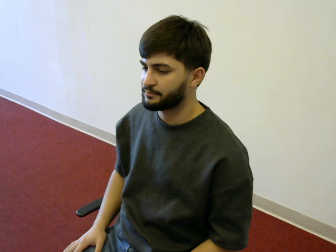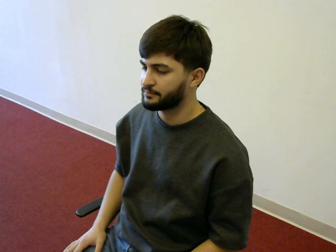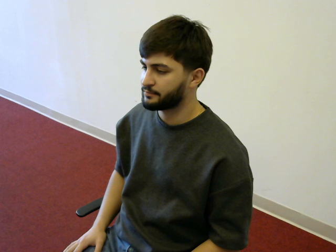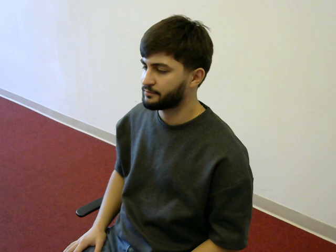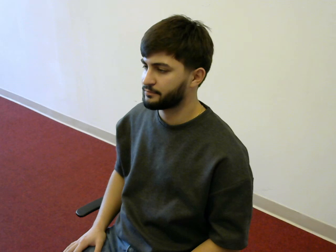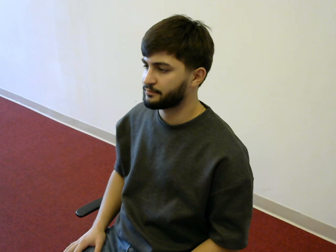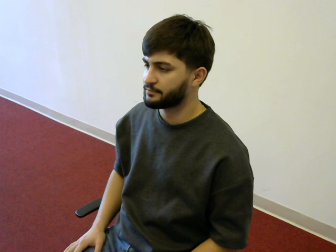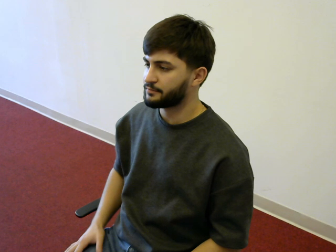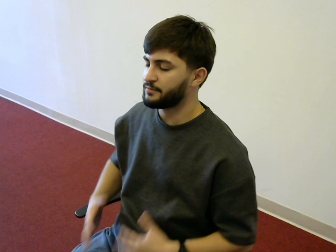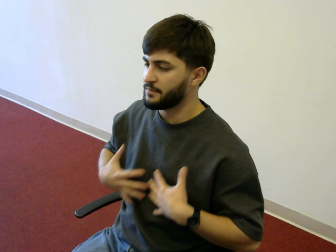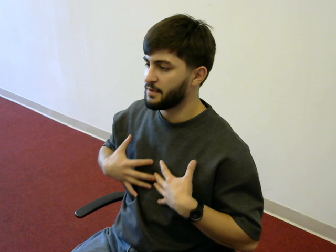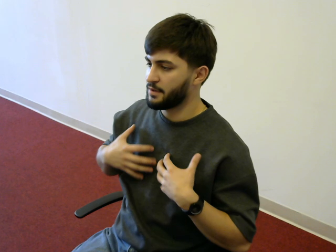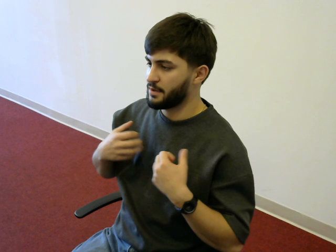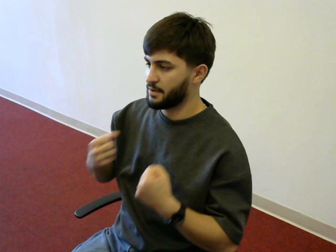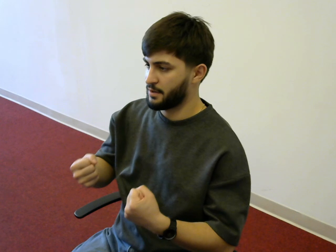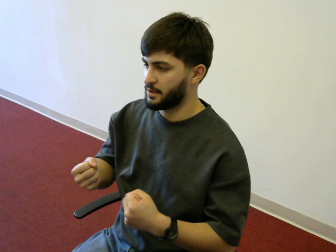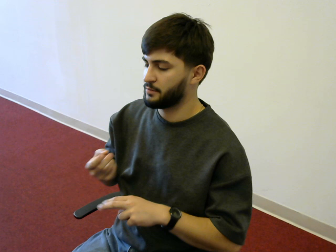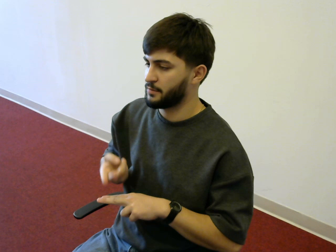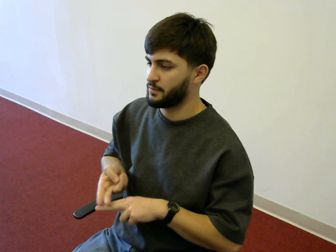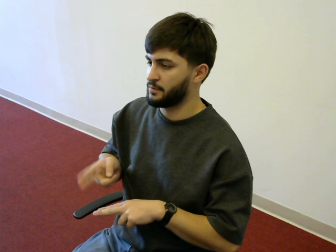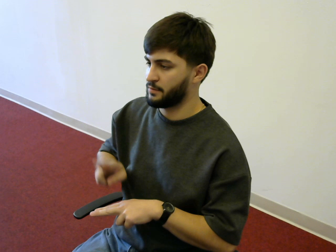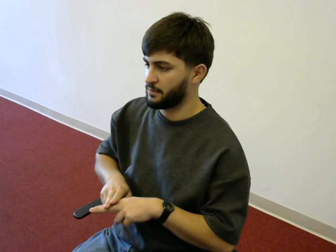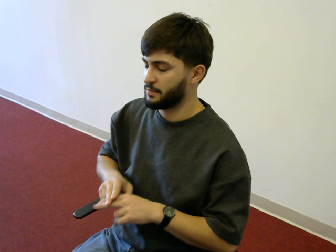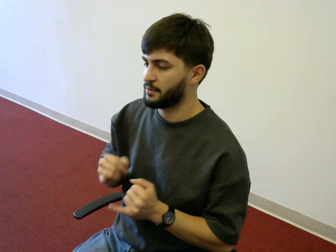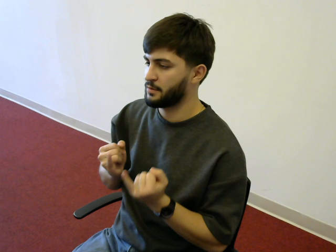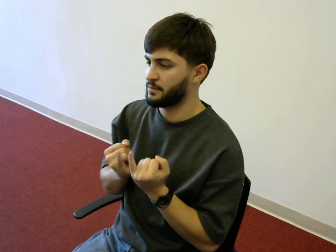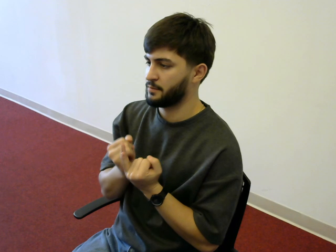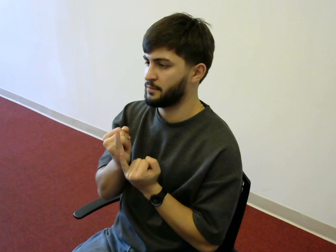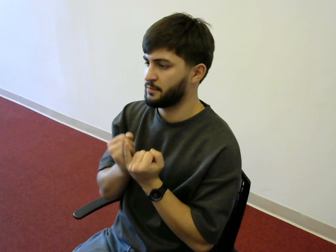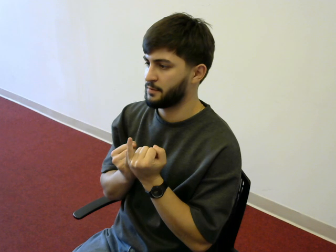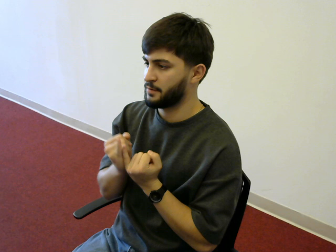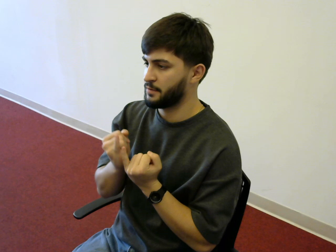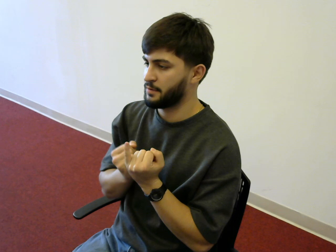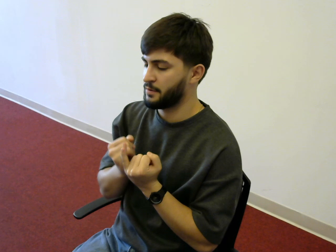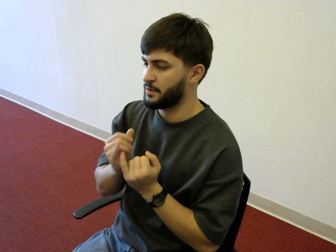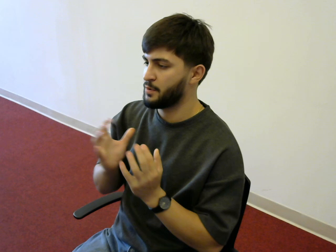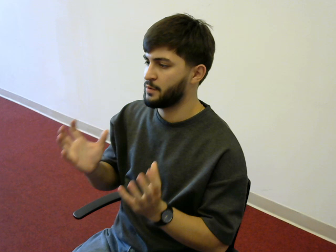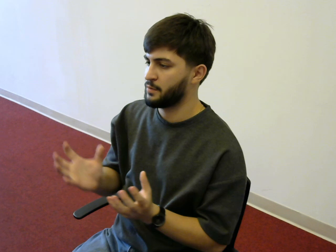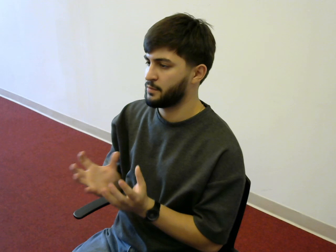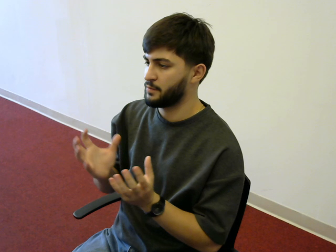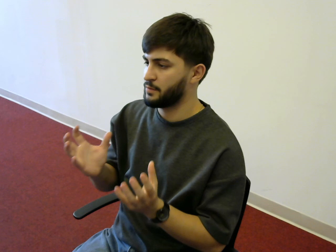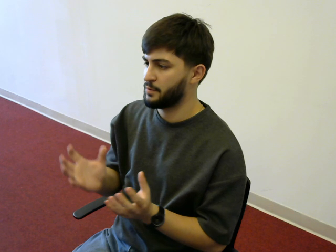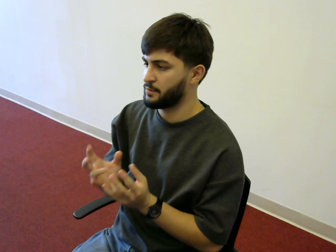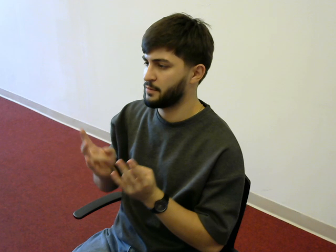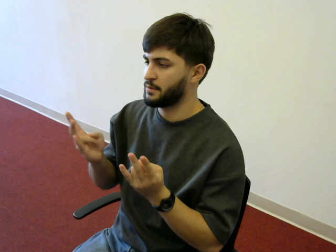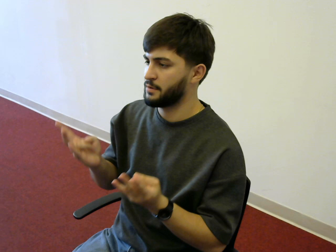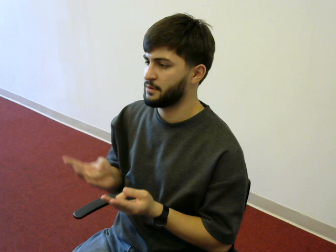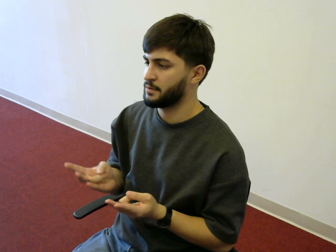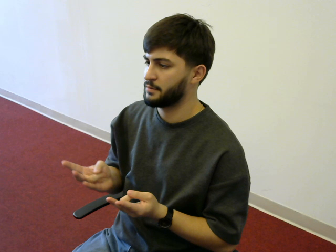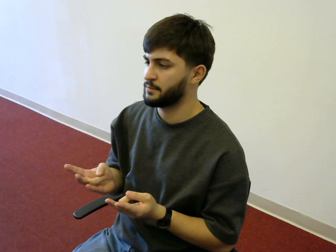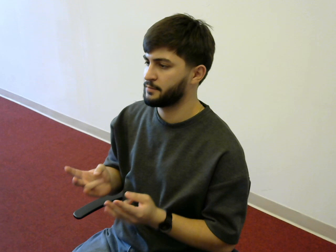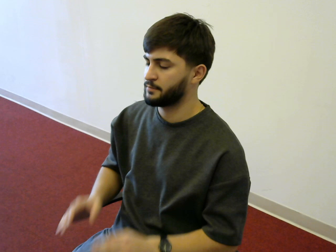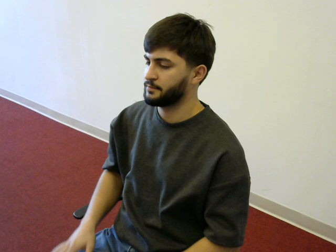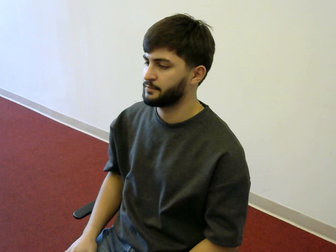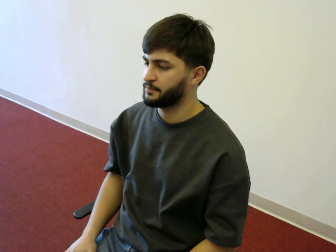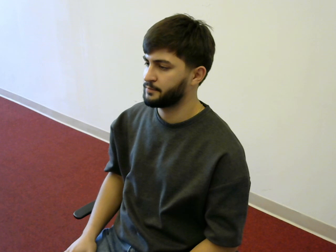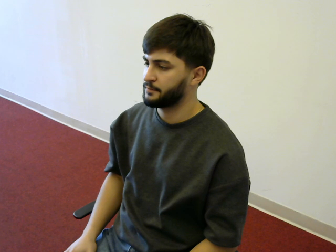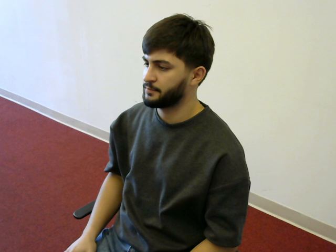Sağlamlığımız üçün bitkiləri qorumaq lazımdır